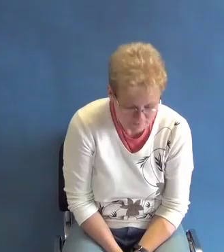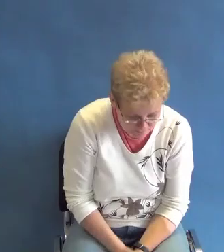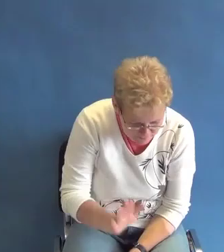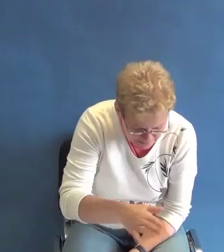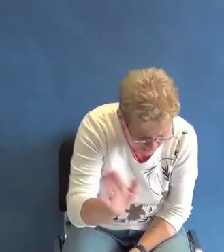Źle.